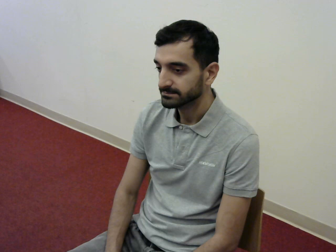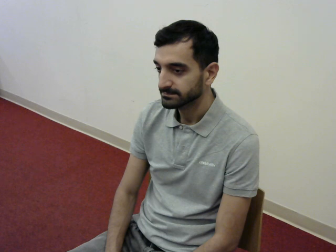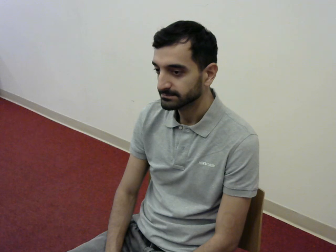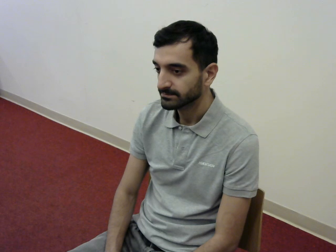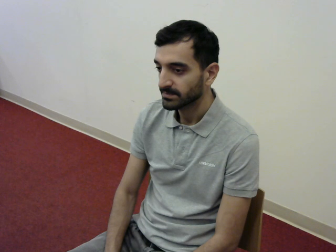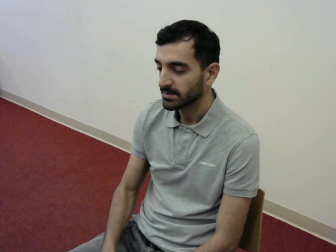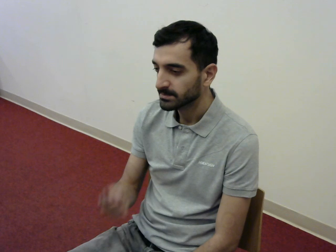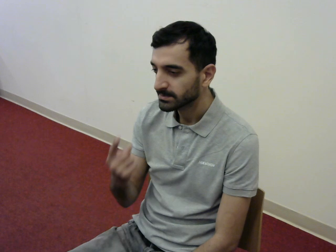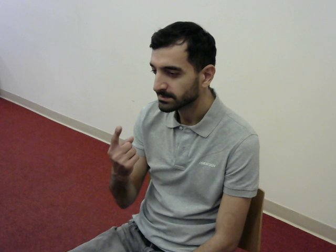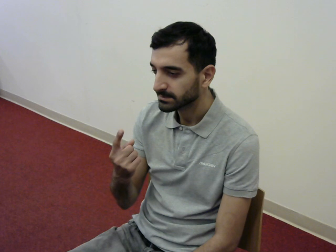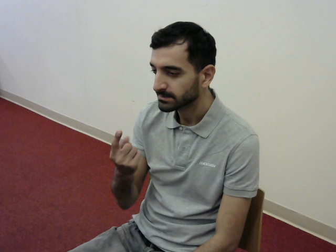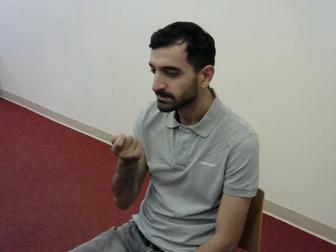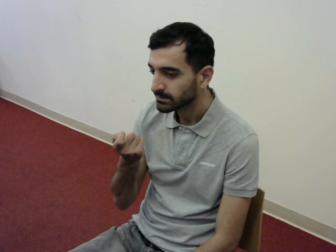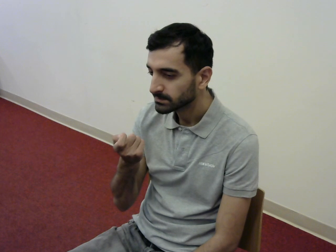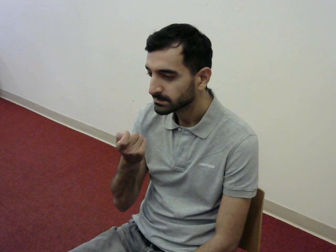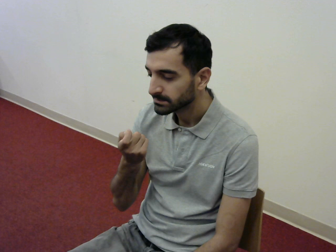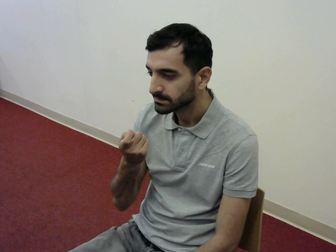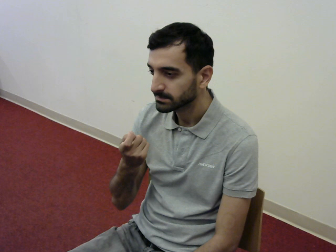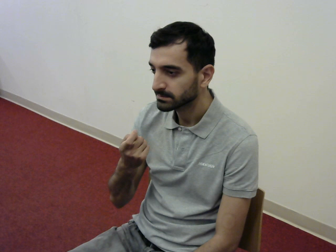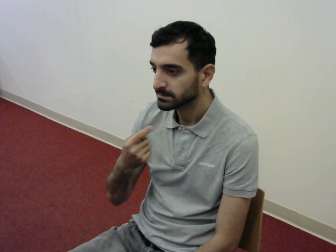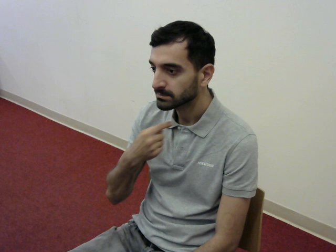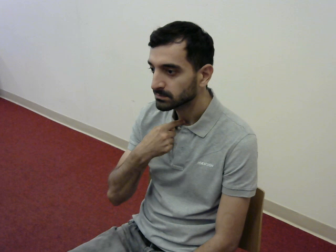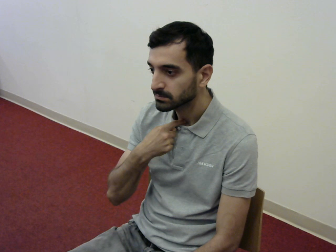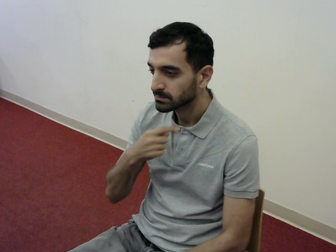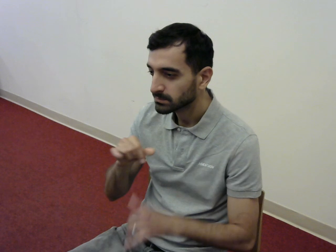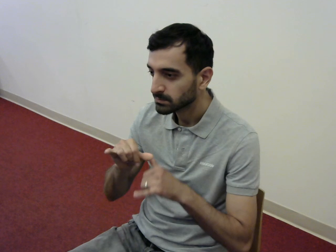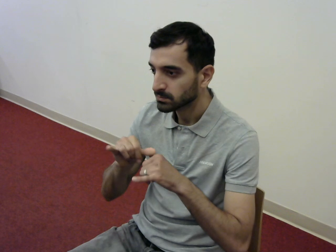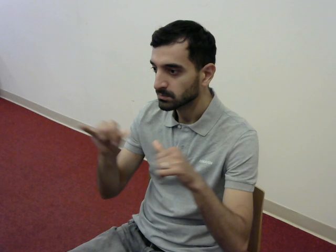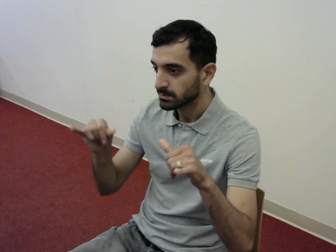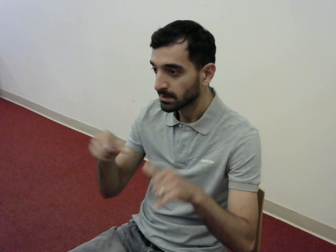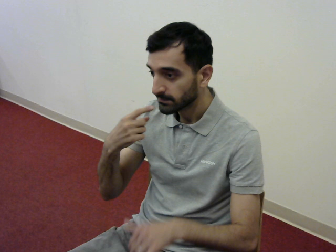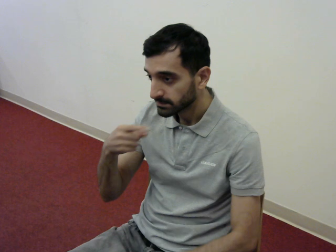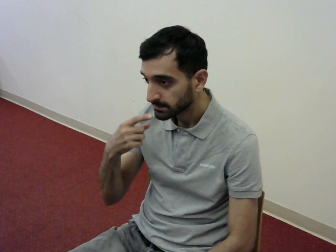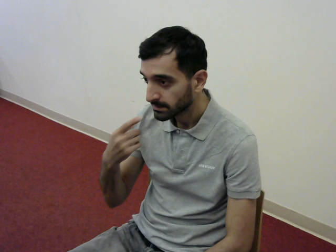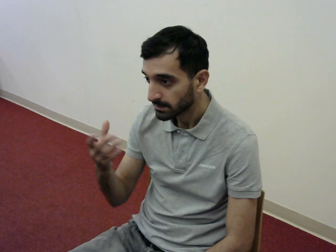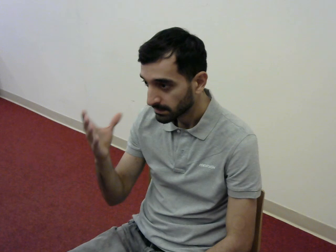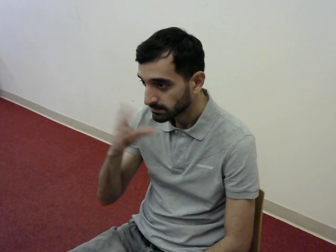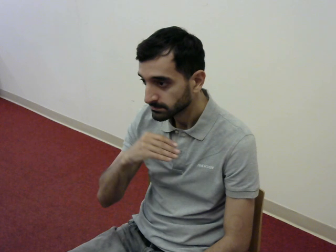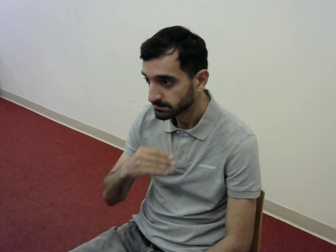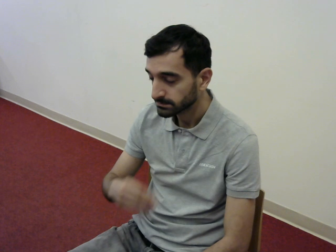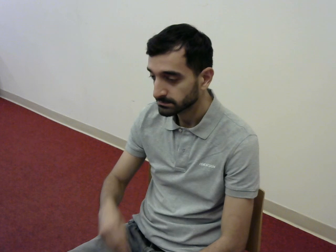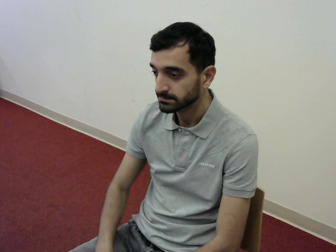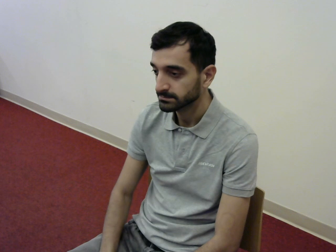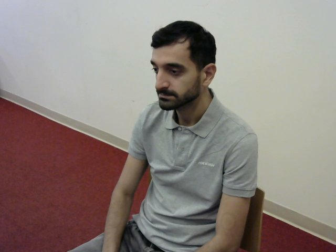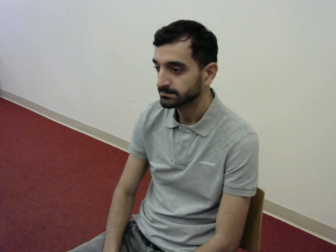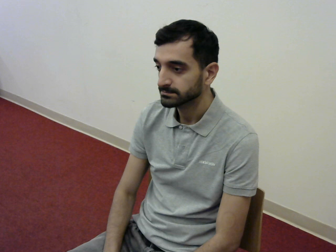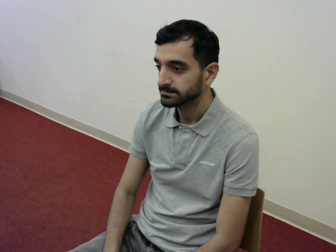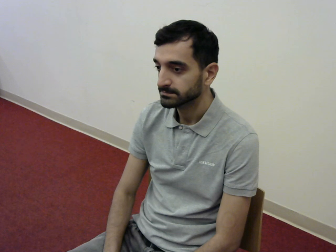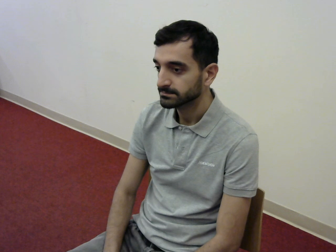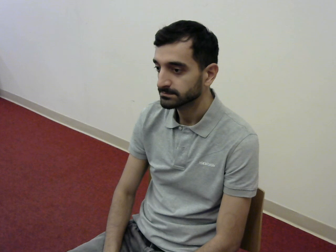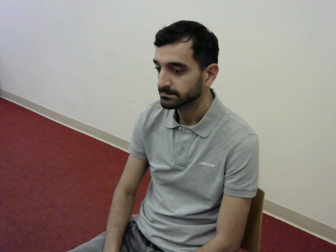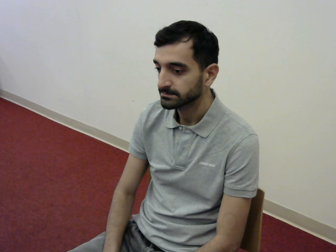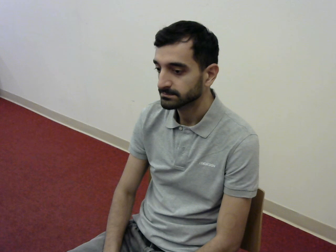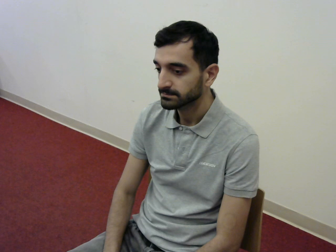Bir az ucadan deyə bilərsinizmi?